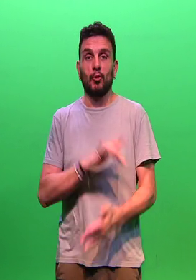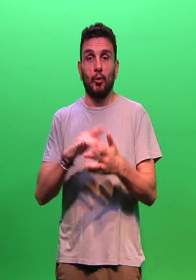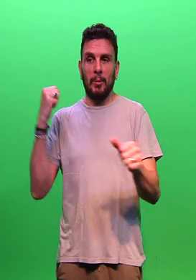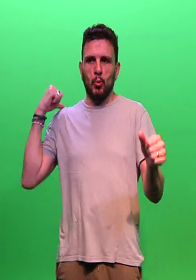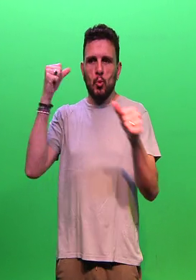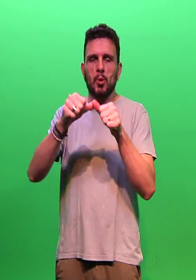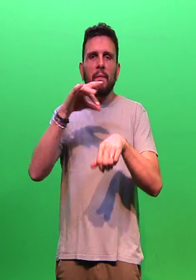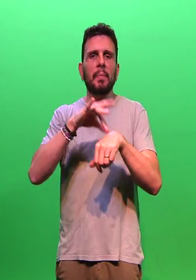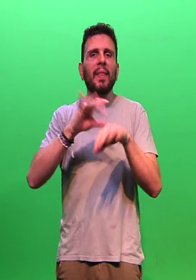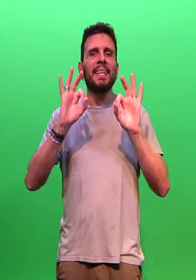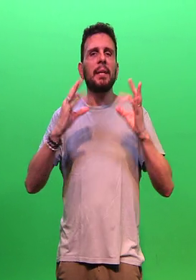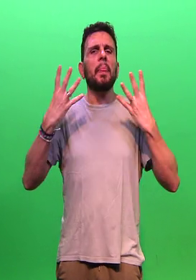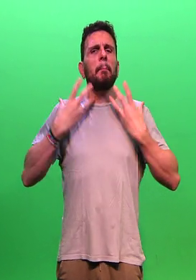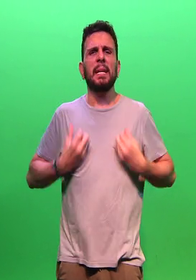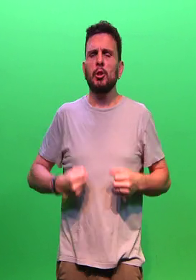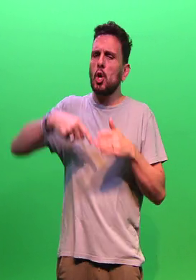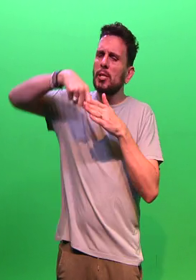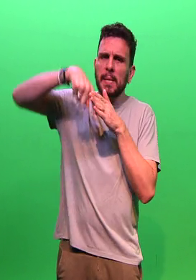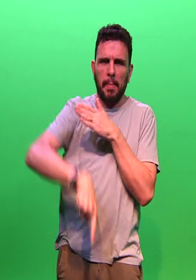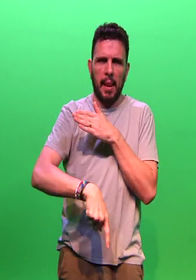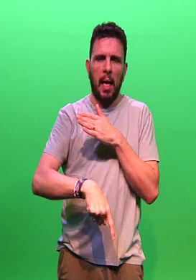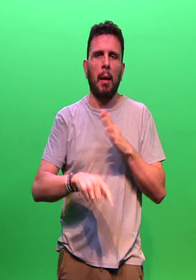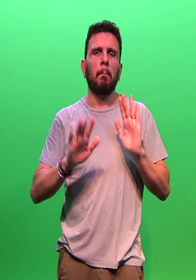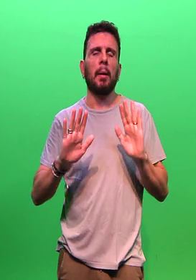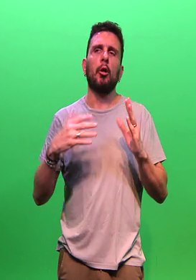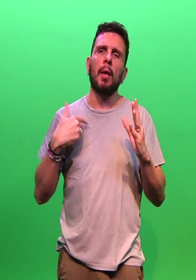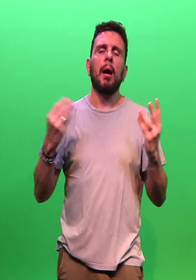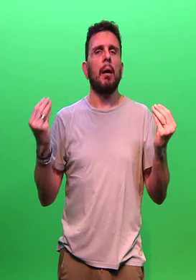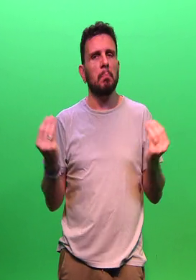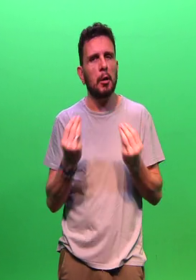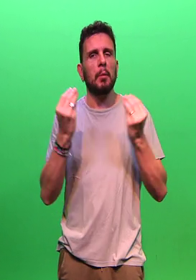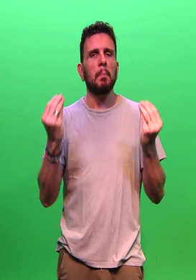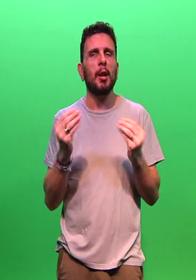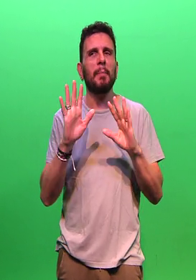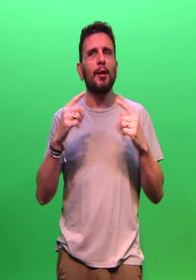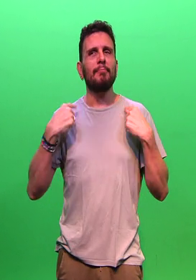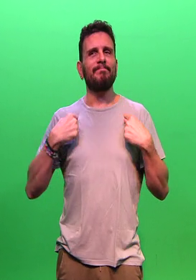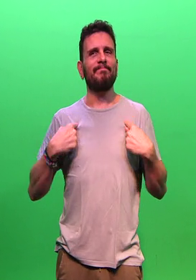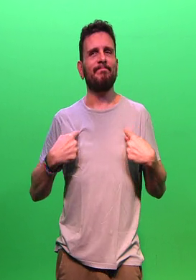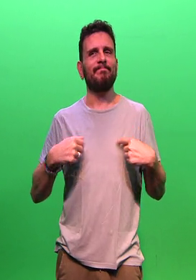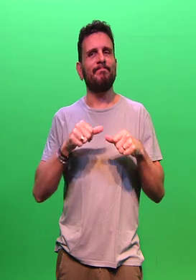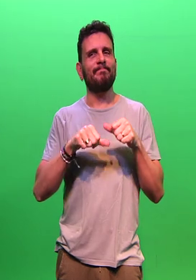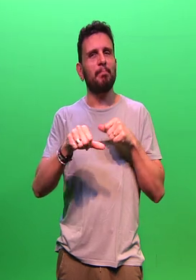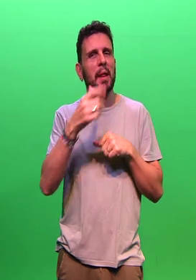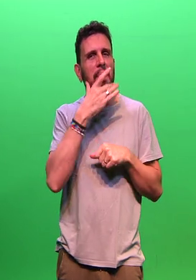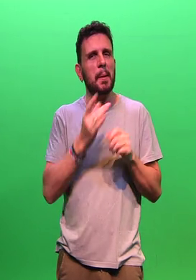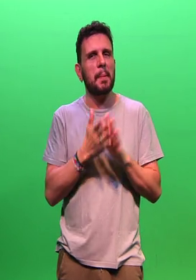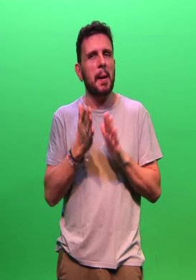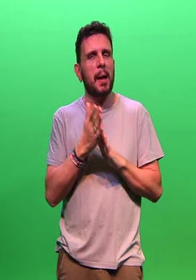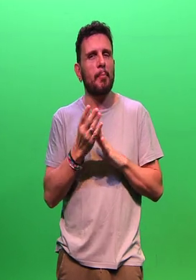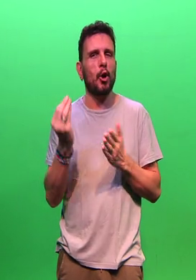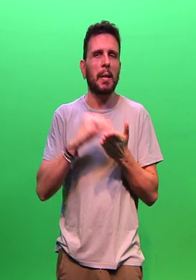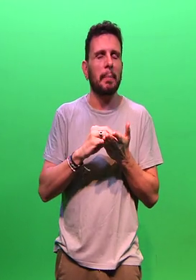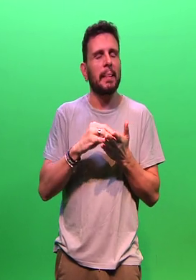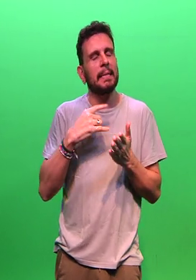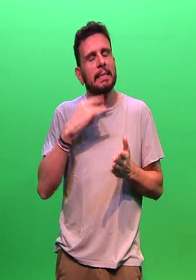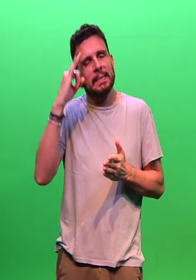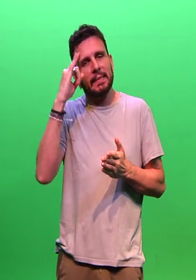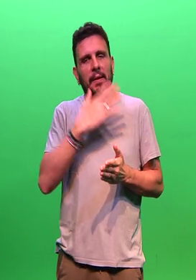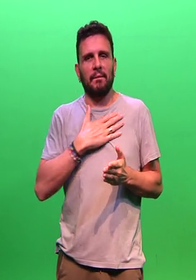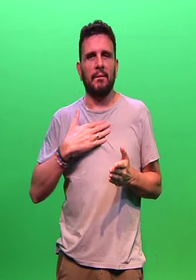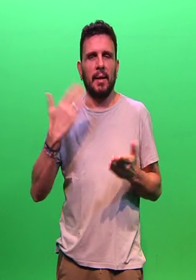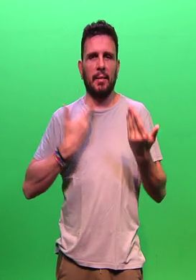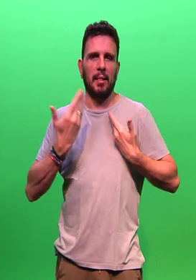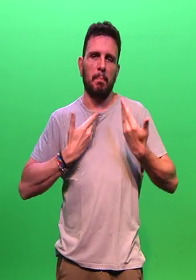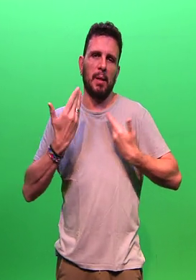He tingut depressió major, però ara ja estic millor de mica en mica, tot i que sento que recauré una altra vegada, m'agradaria tenir un tractament, per si de cas.